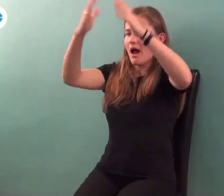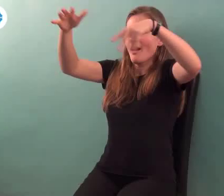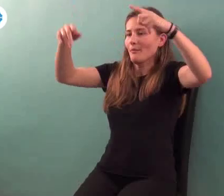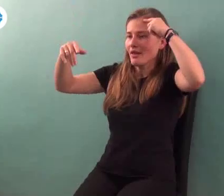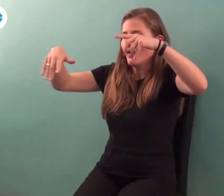Okazuje się, że nic się nie dzieje.